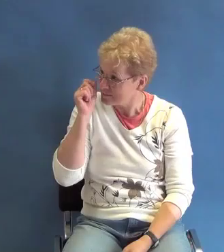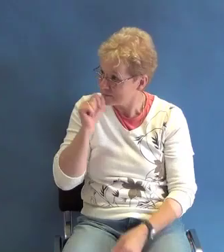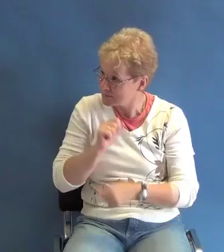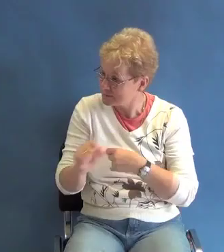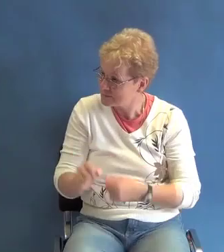Jest?